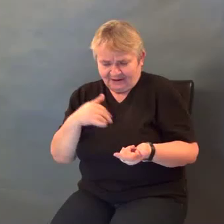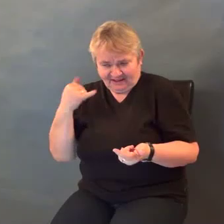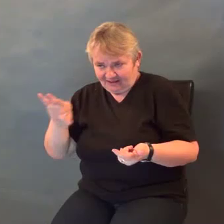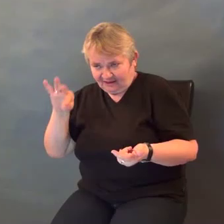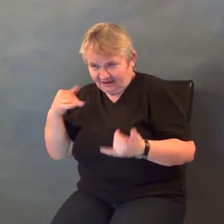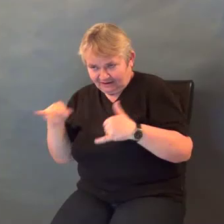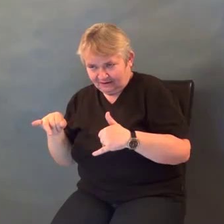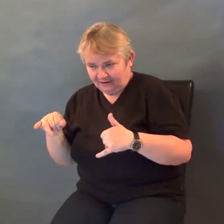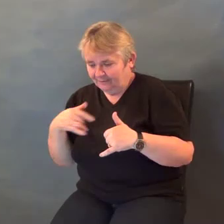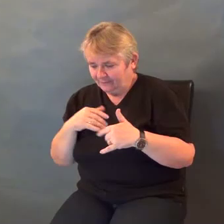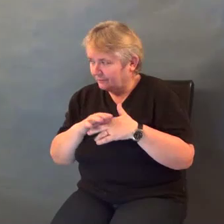Mam wybrać co innego?